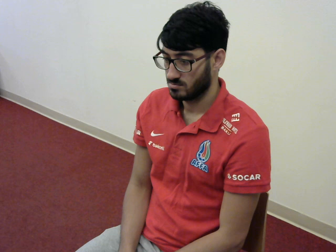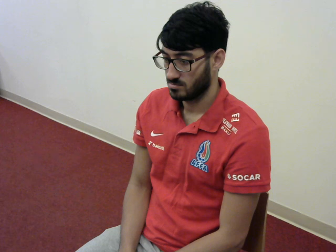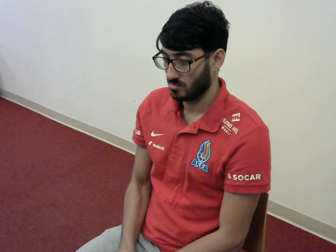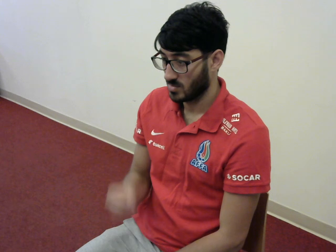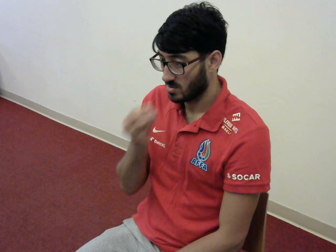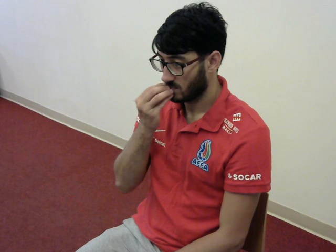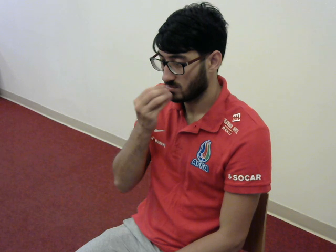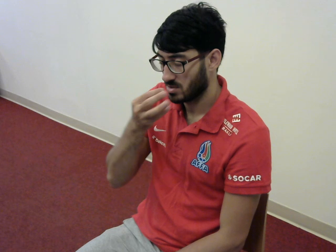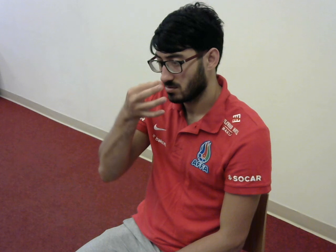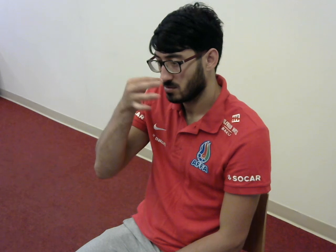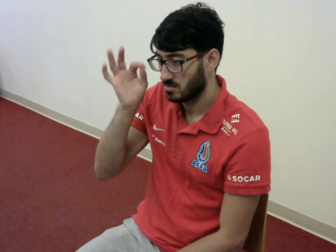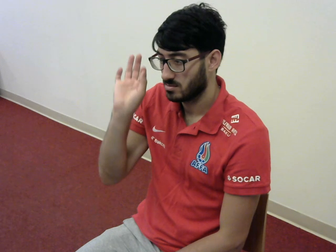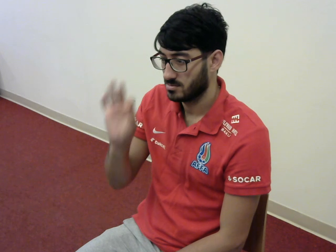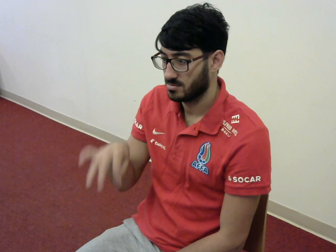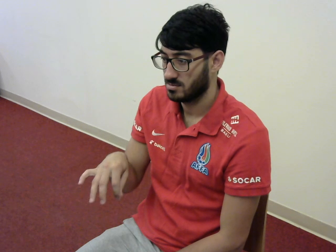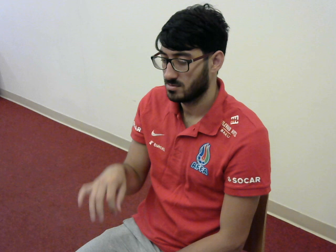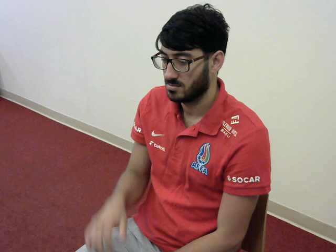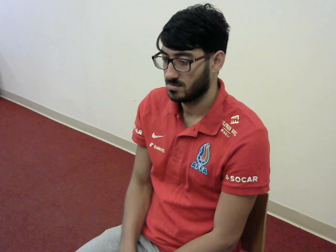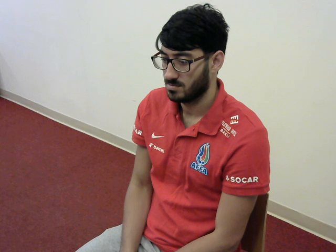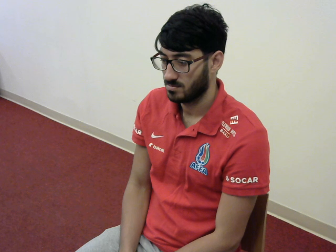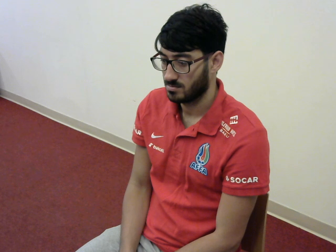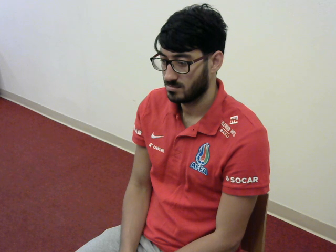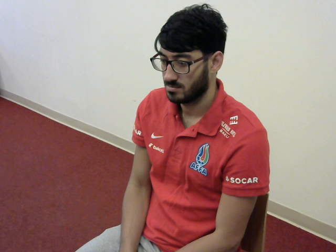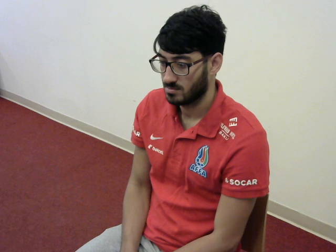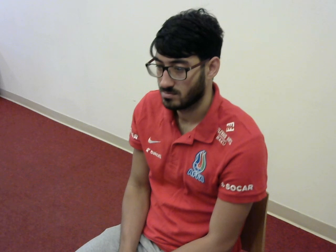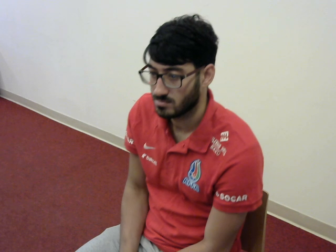Yemək dadlı idi